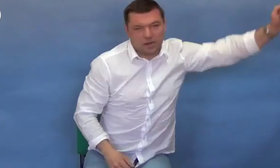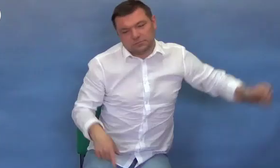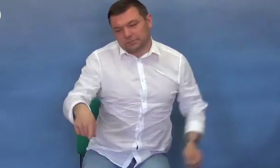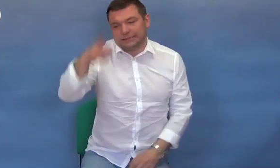Tu jest zakaz.